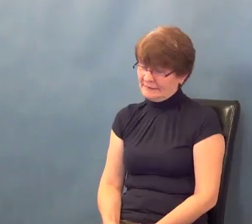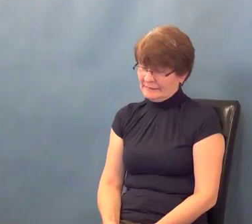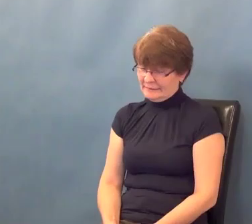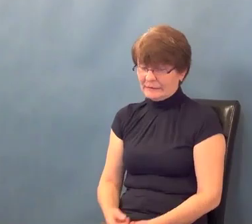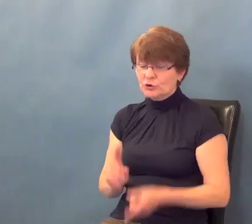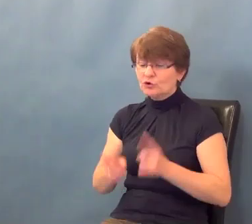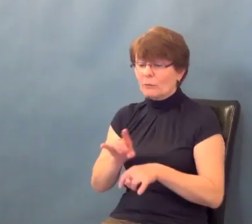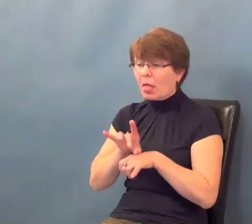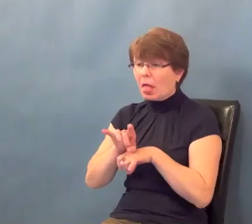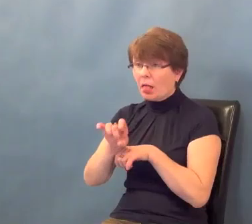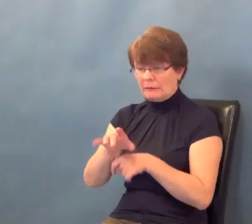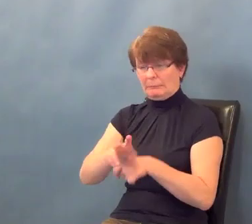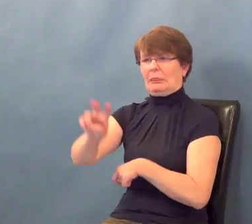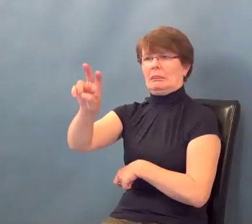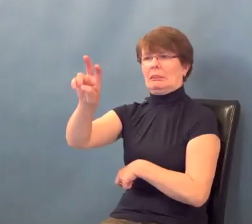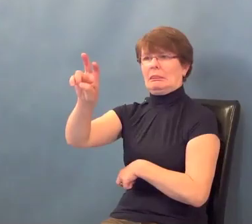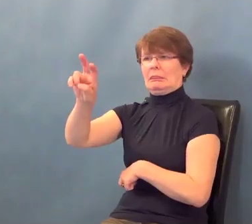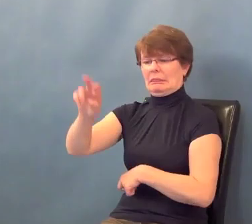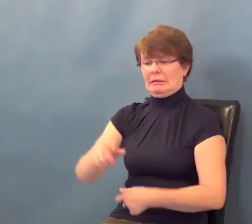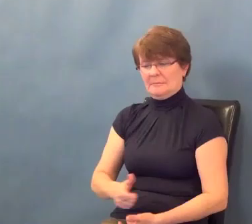Szybki bieg może być niebezpieczny, może zakończyć się upadkiem.